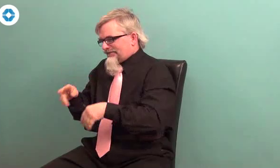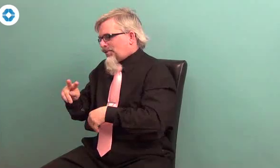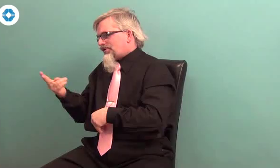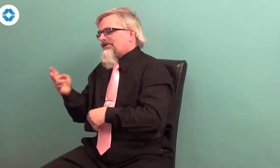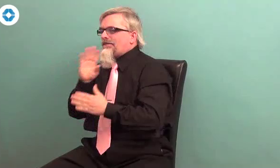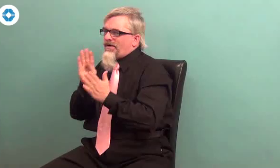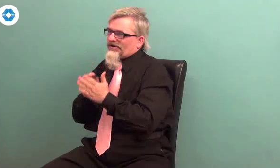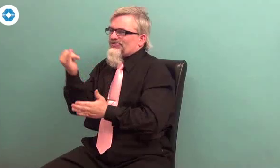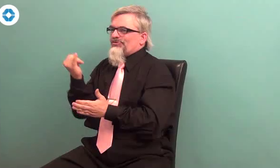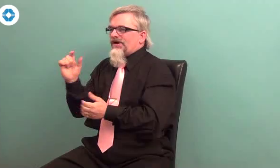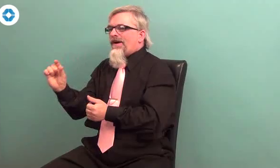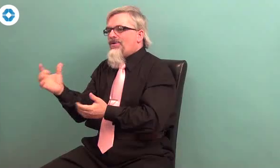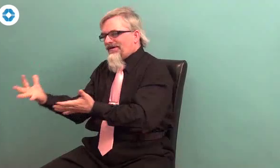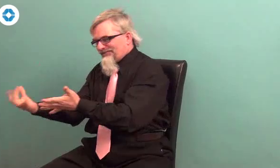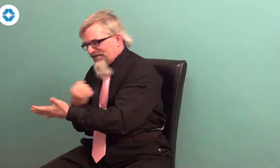Bierze powtórnie małą żabkę.